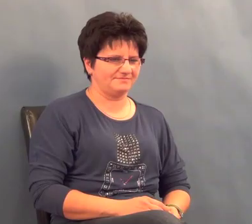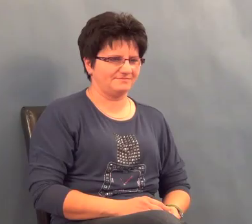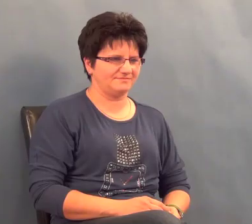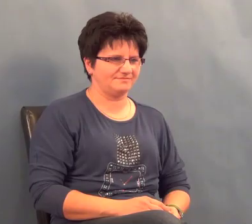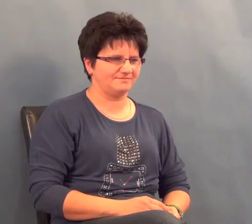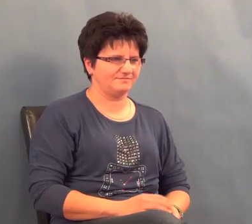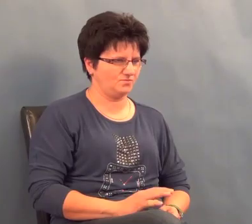Już.